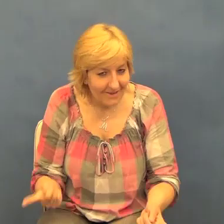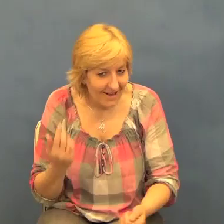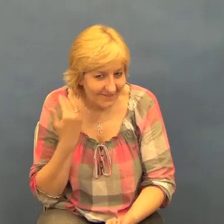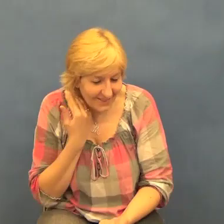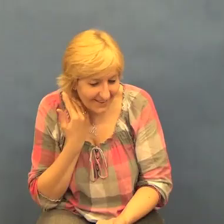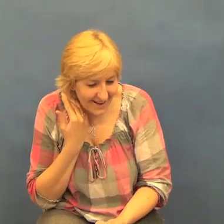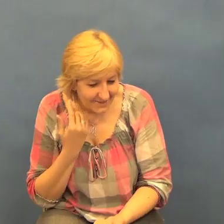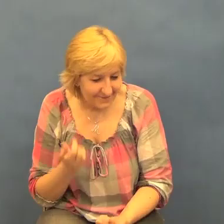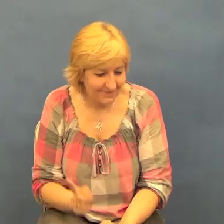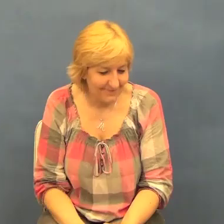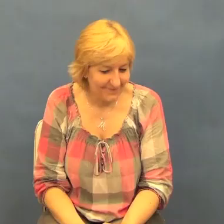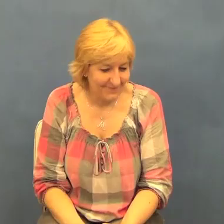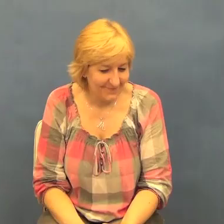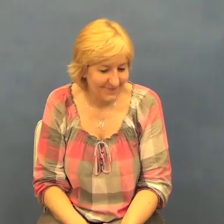Nie wolno pić.